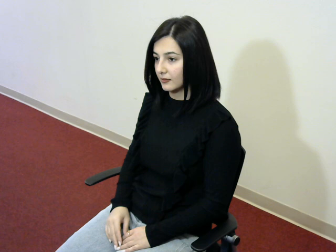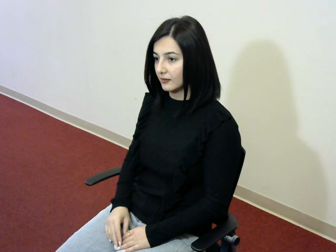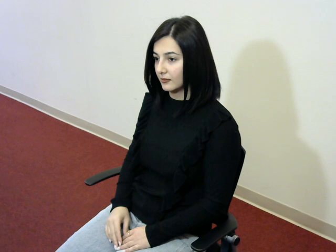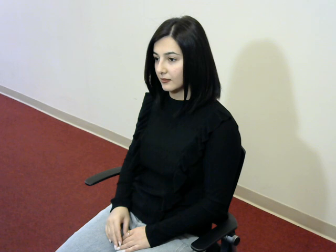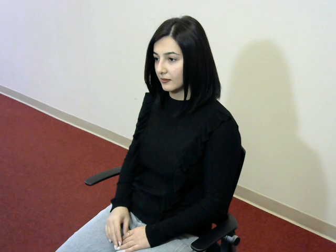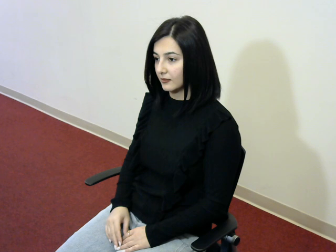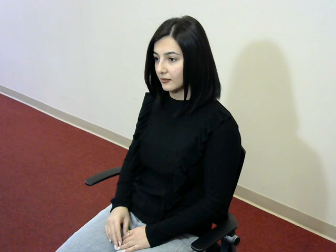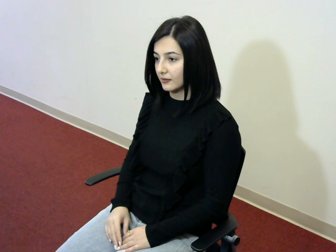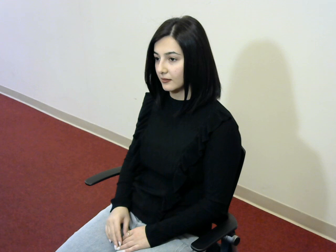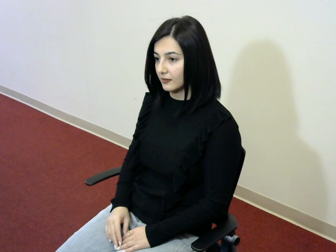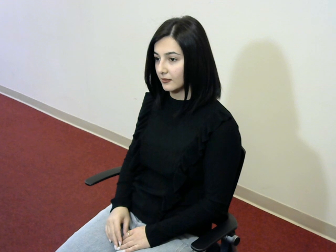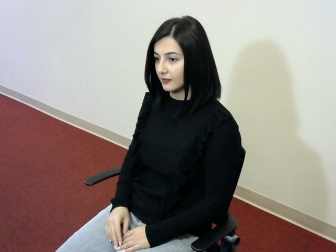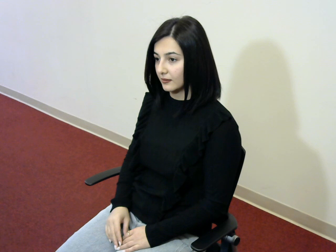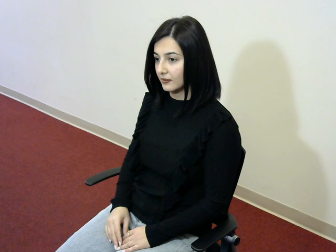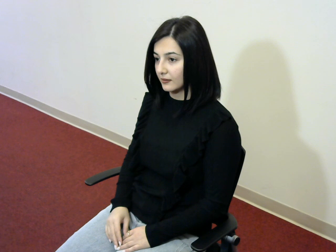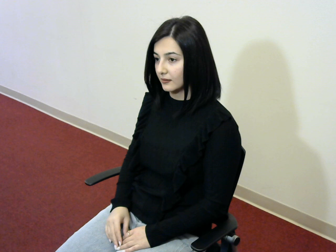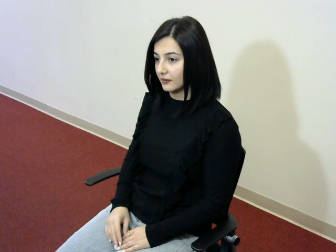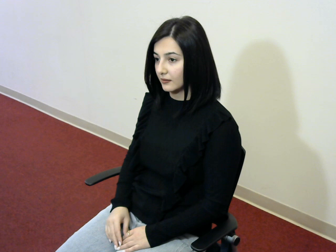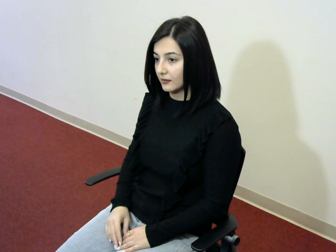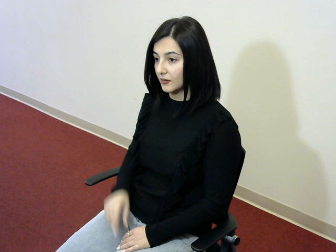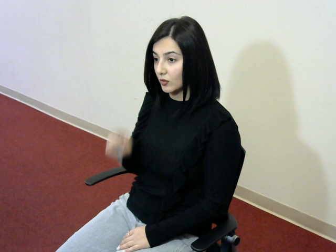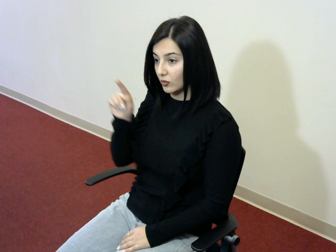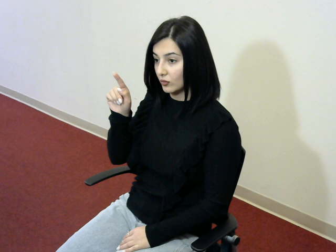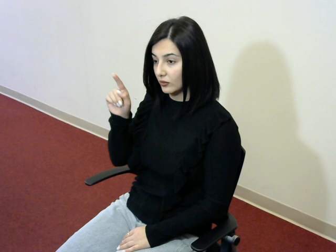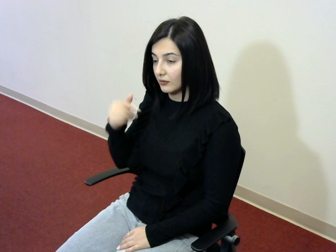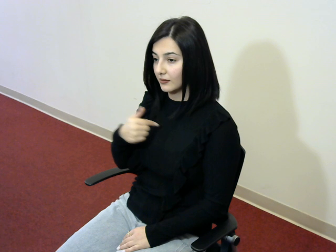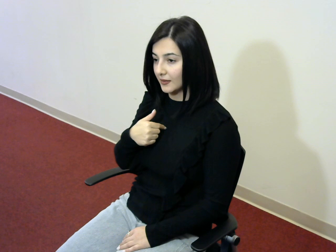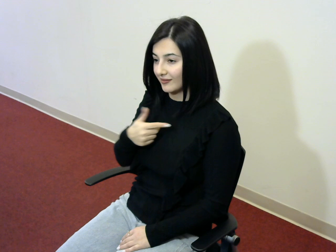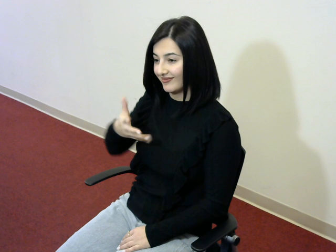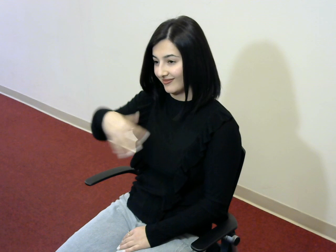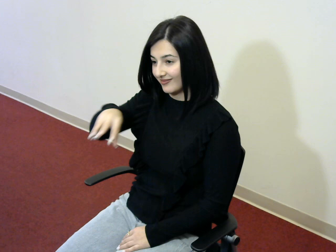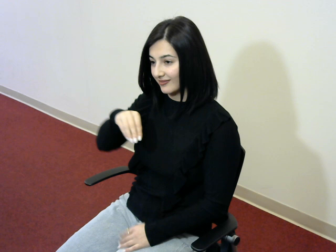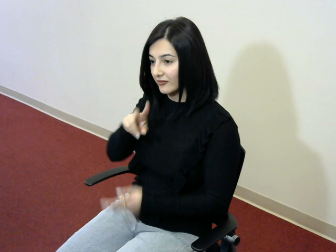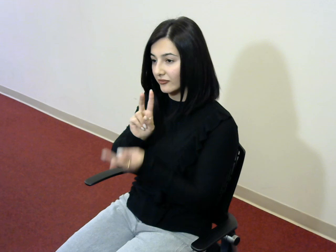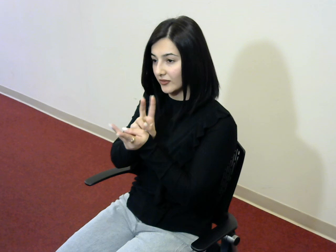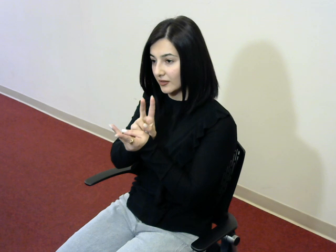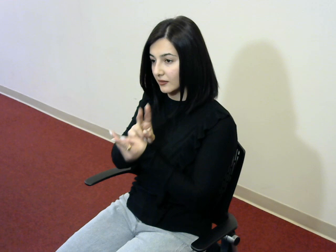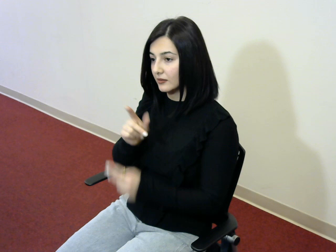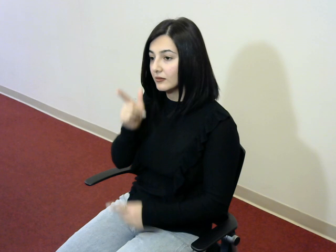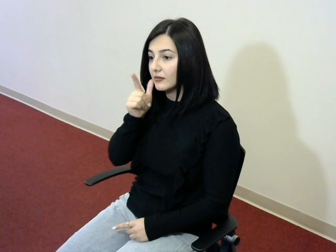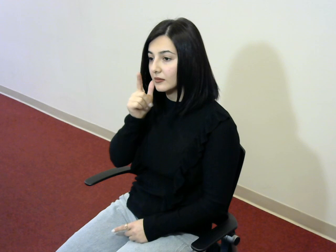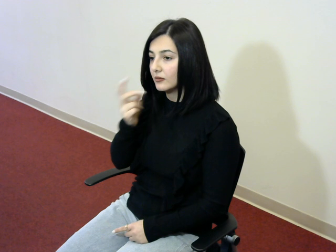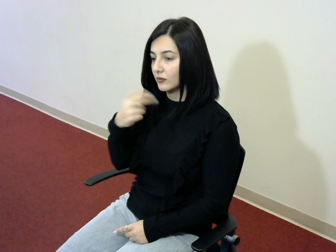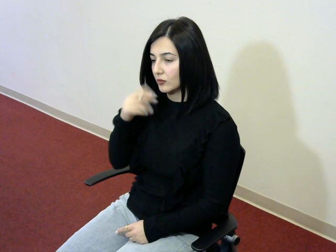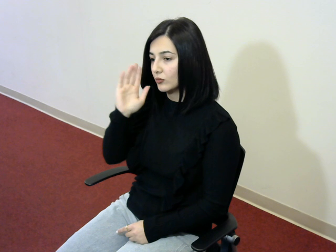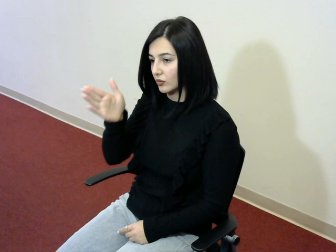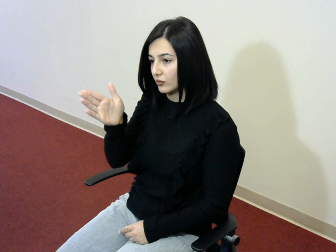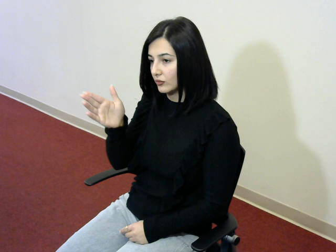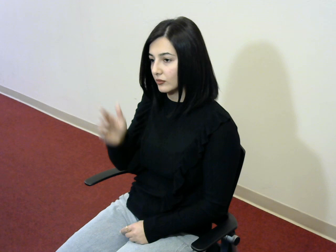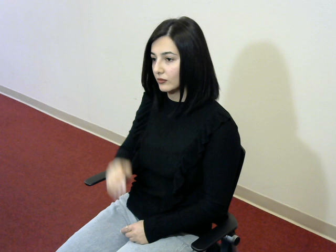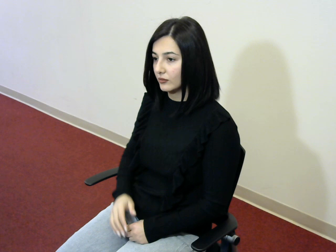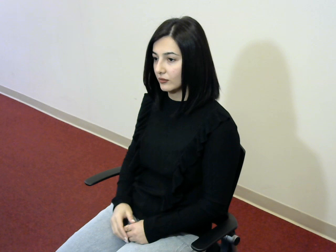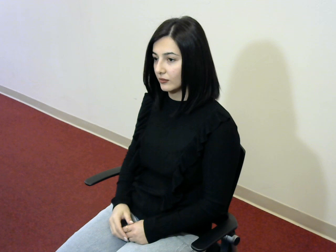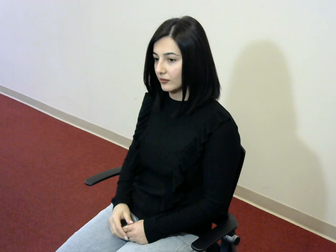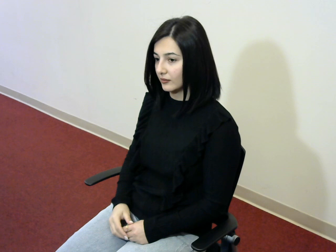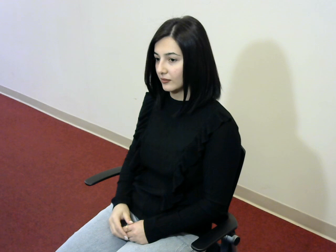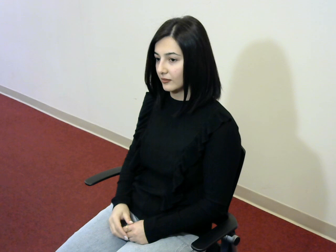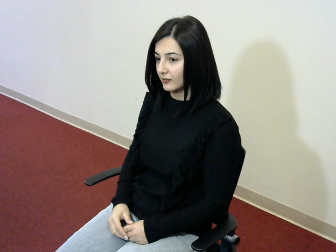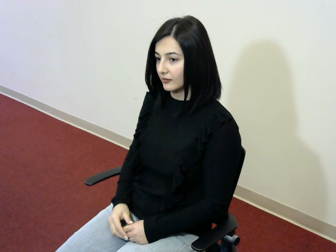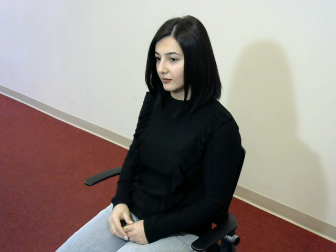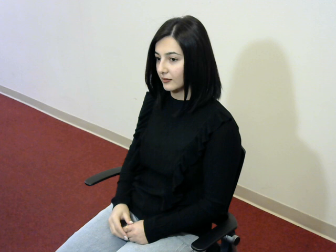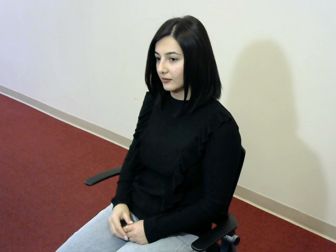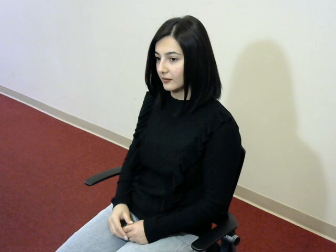O, bizi görməyə birisigün gələcək